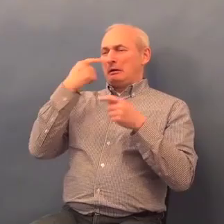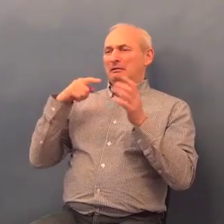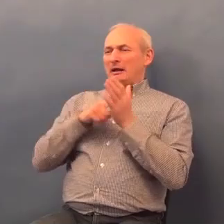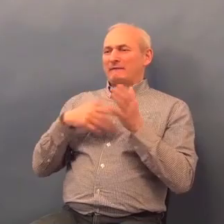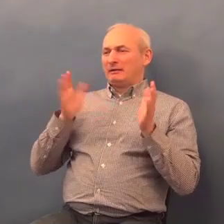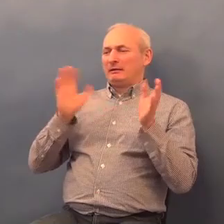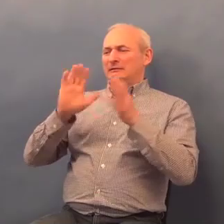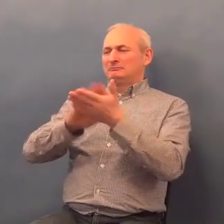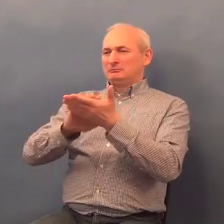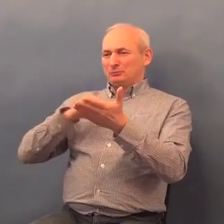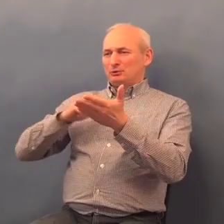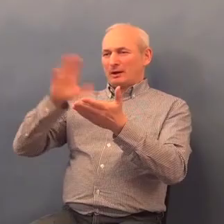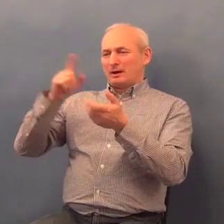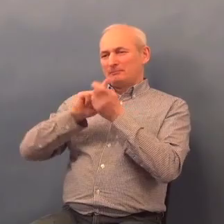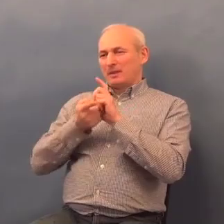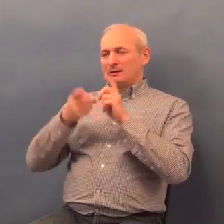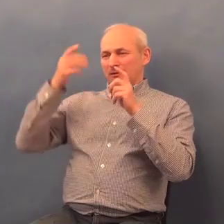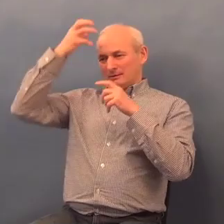Druga myszka mówi: nie, nie, przepraszam, poczekaj, zamienię owoc na głowie.